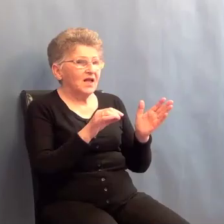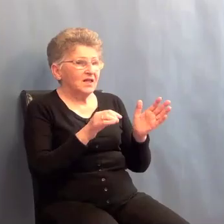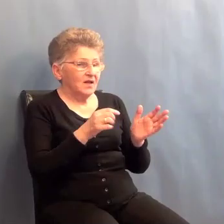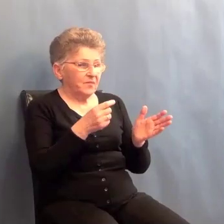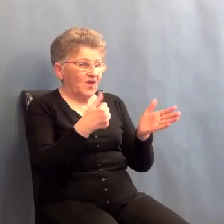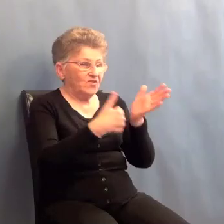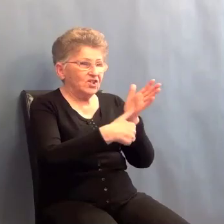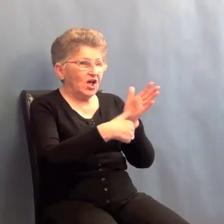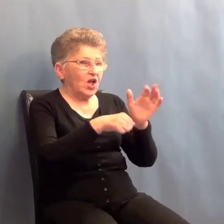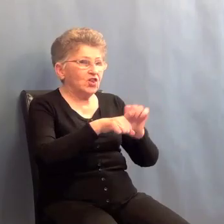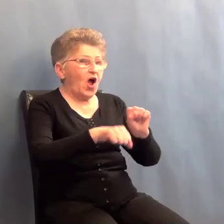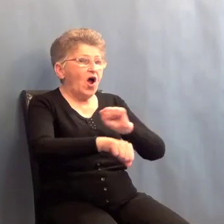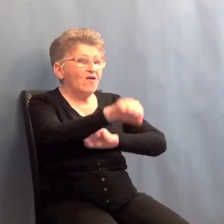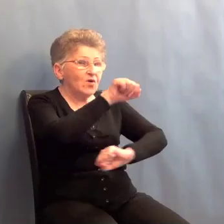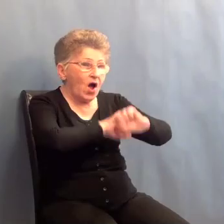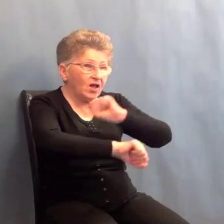Wycieczka do Włoch.